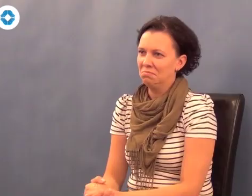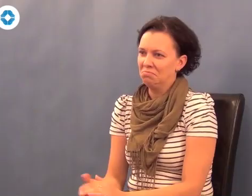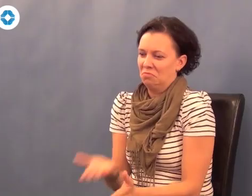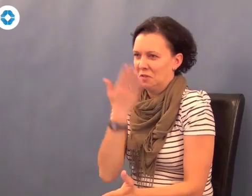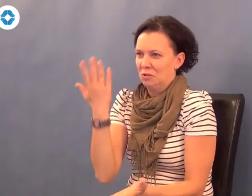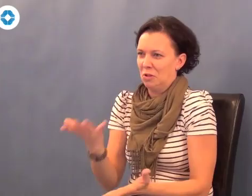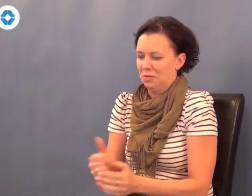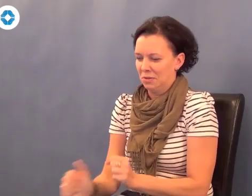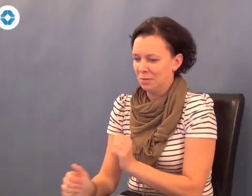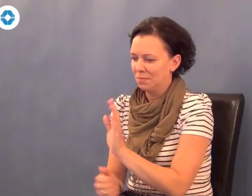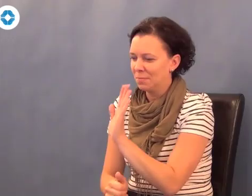Nie wie gdzie jest.